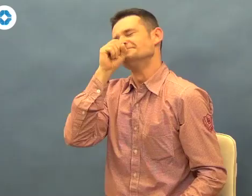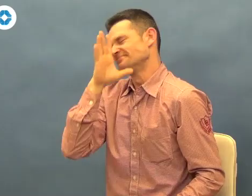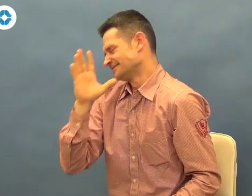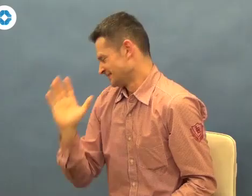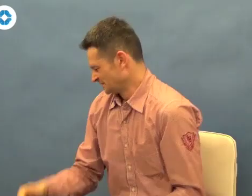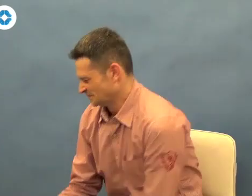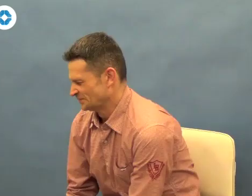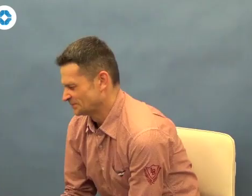Pocierał bolącą nogę.